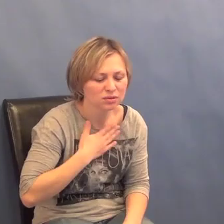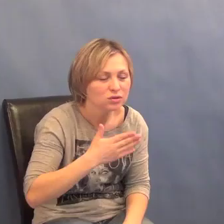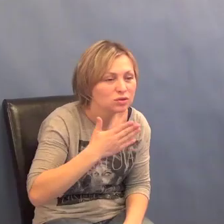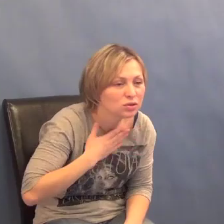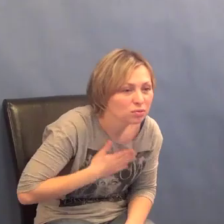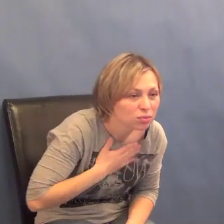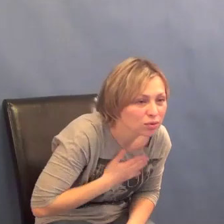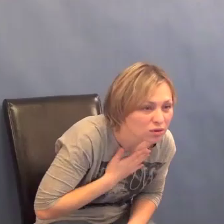Sobota.